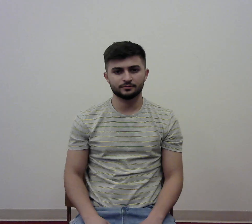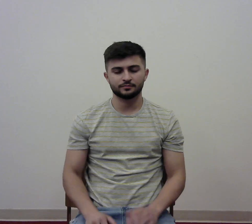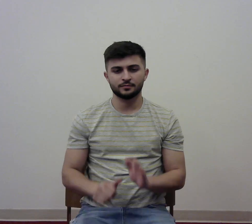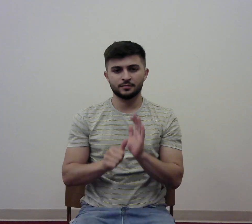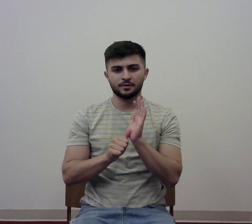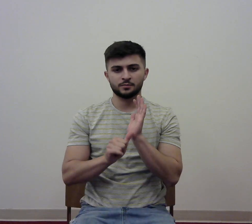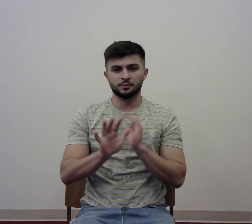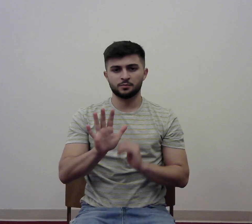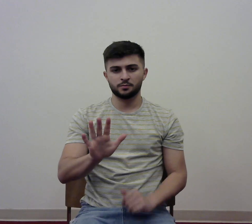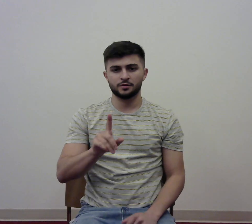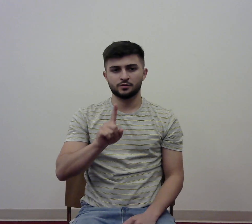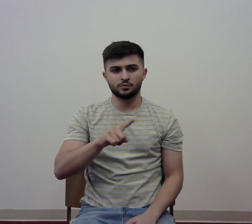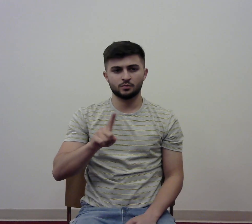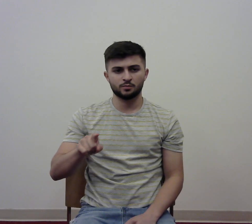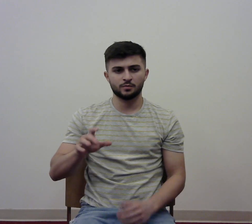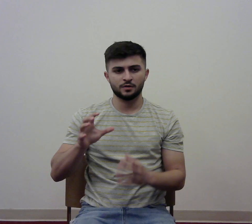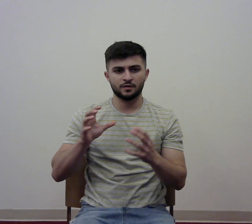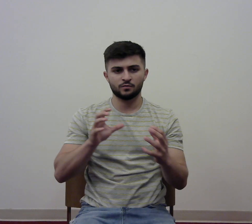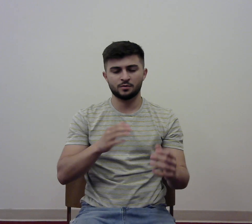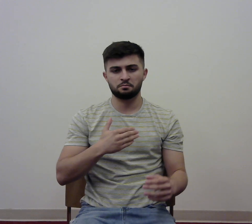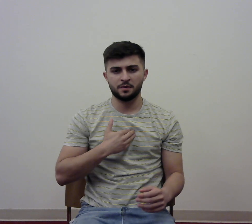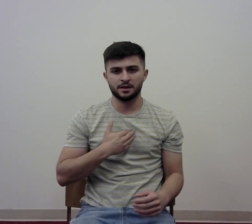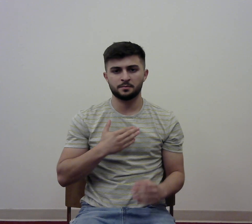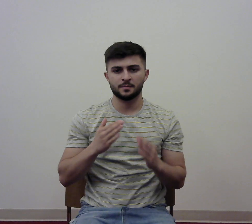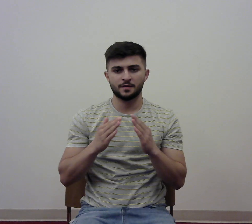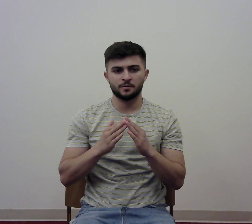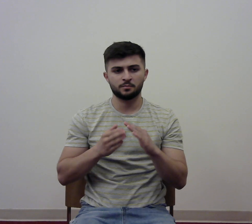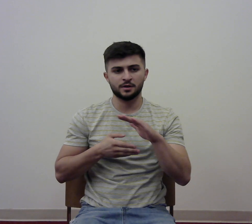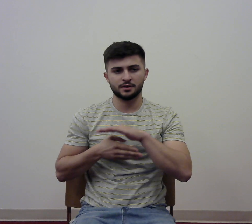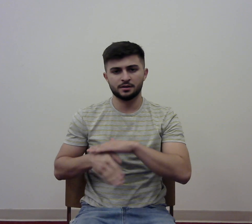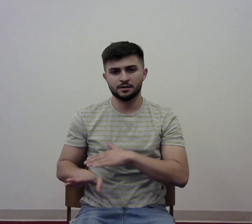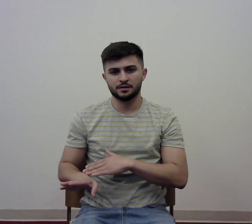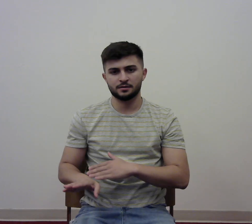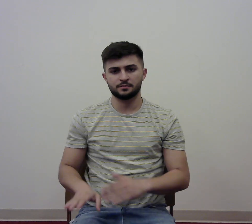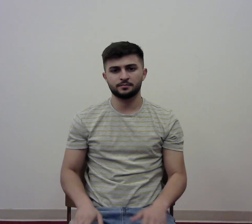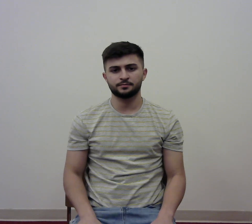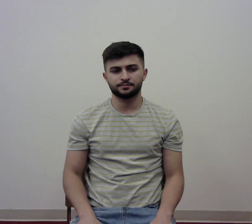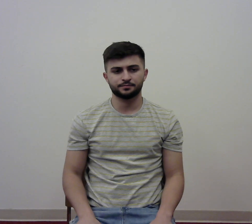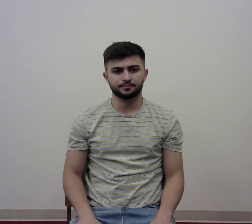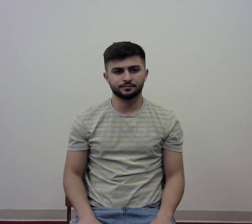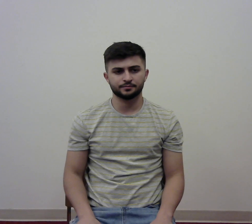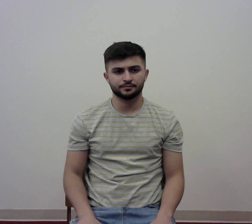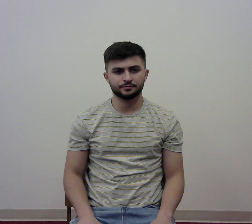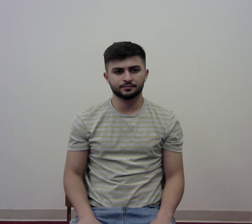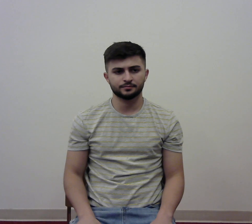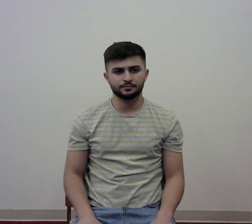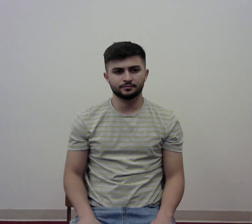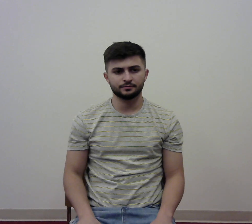65 saylı avtobus mənim evimə gedir